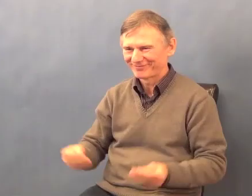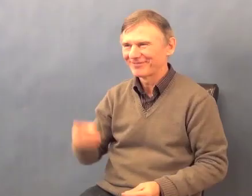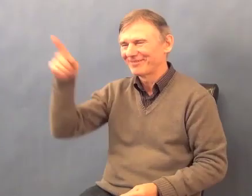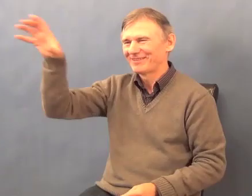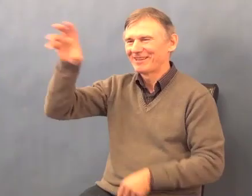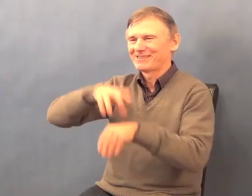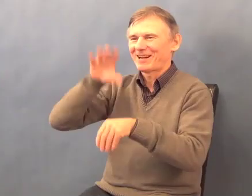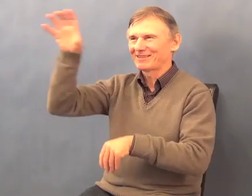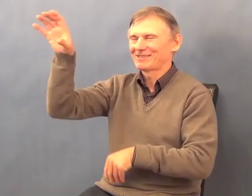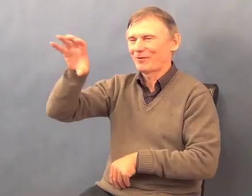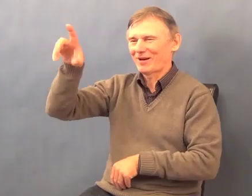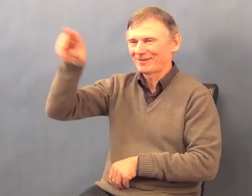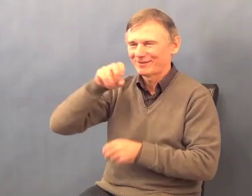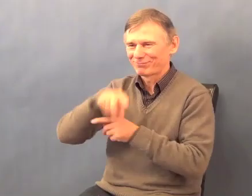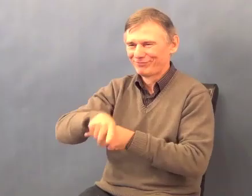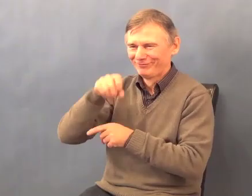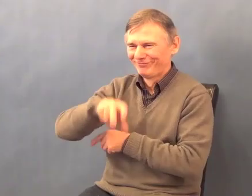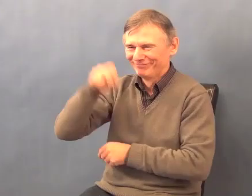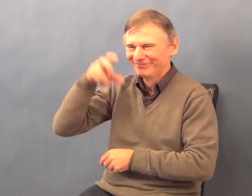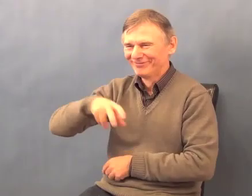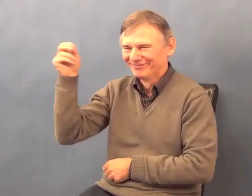Miś od razu wiedział, że to kukułka ukradła.